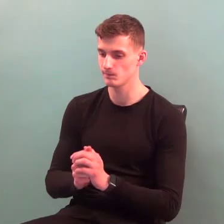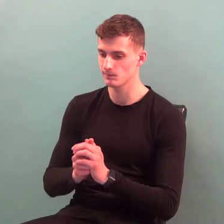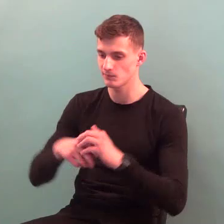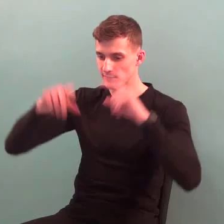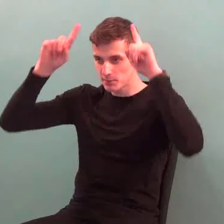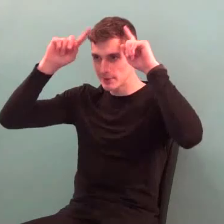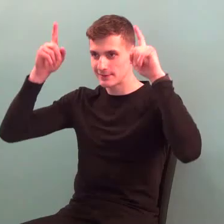Myszka Miki.